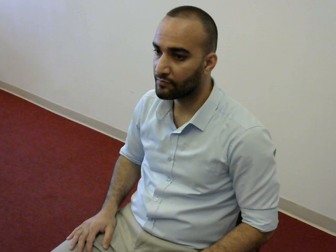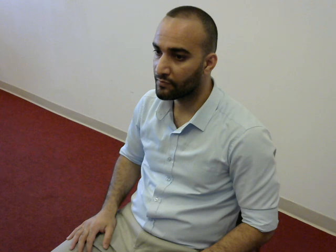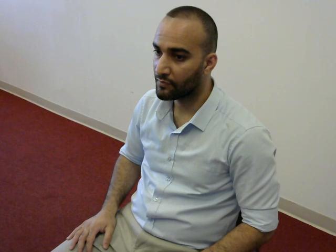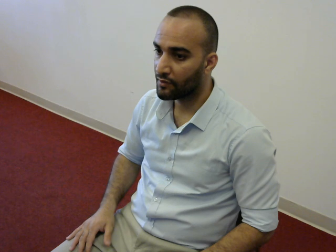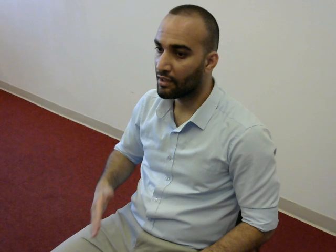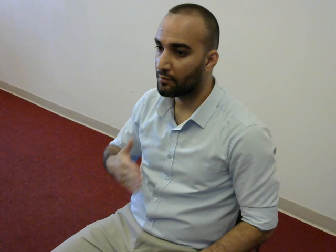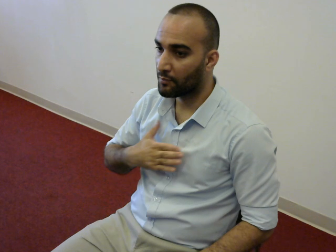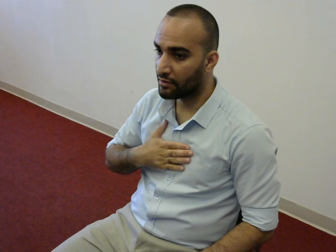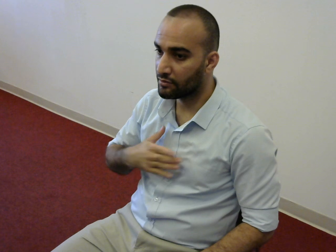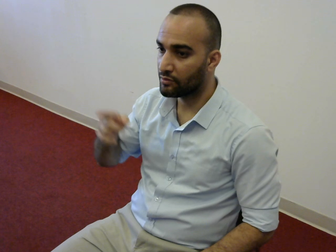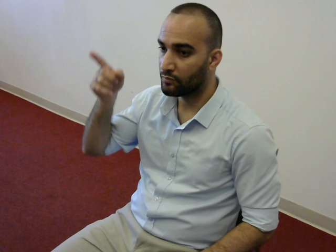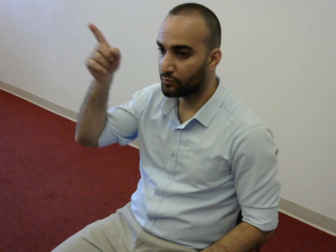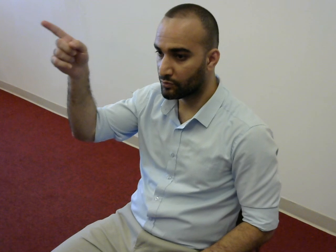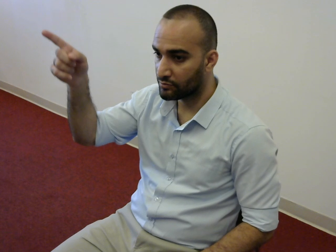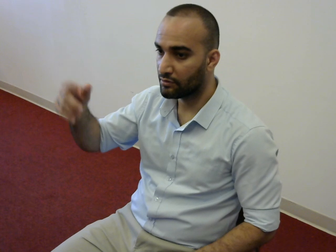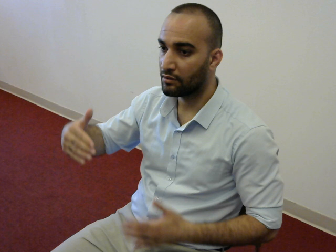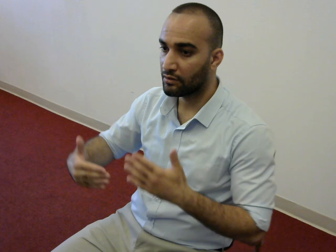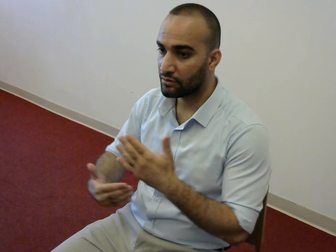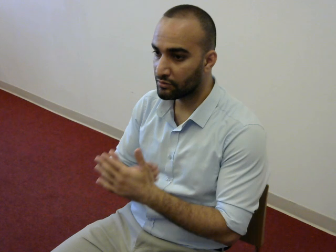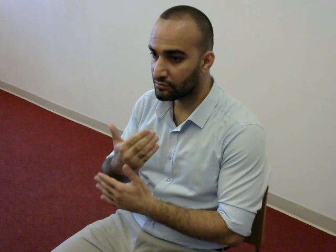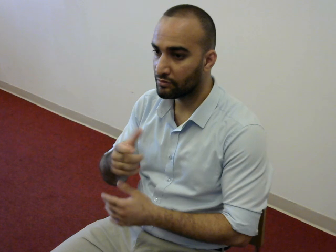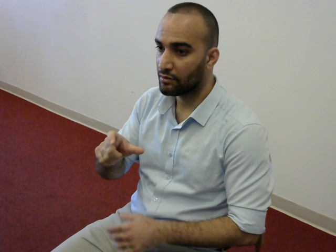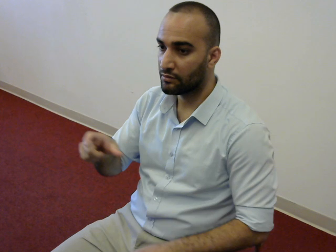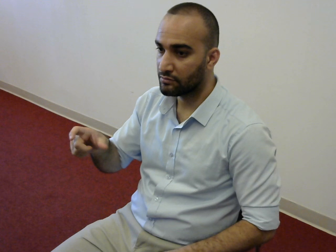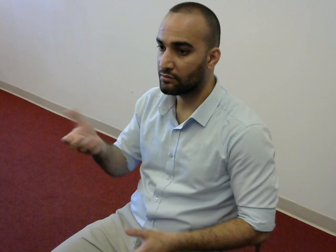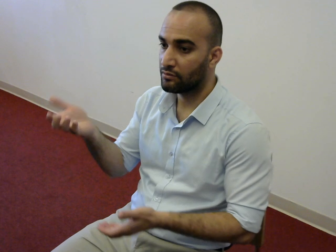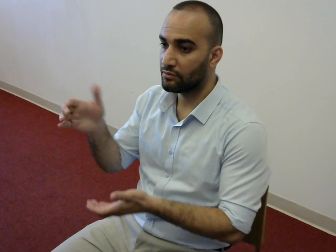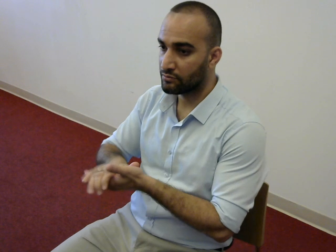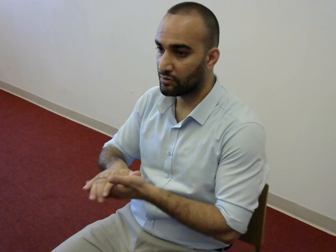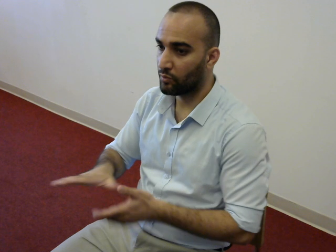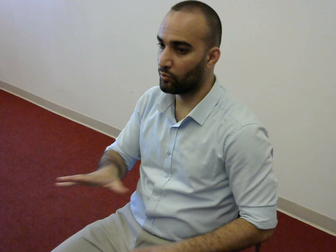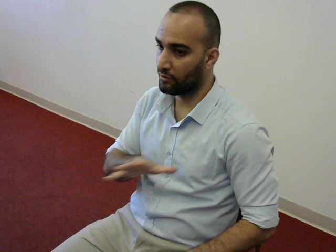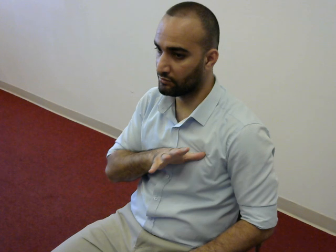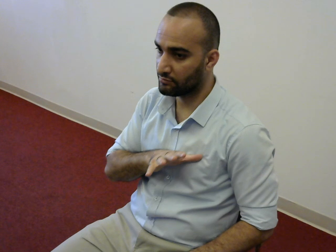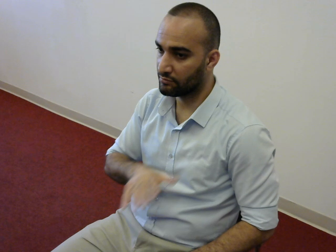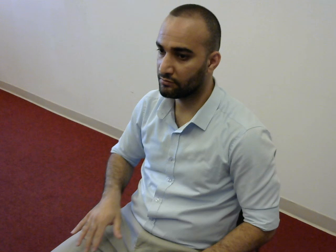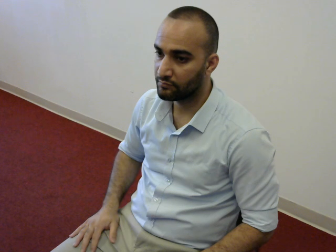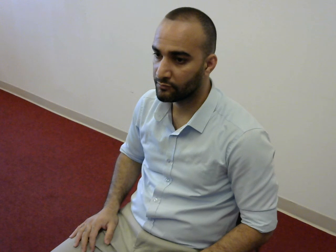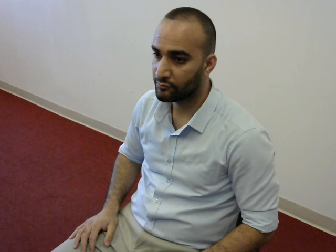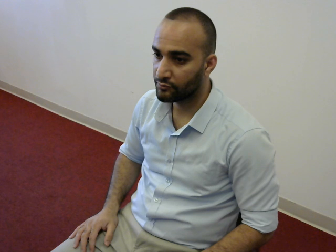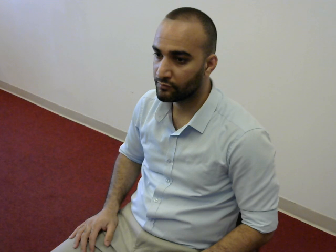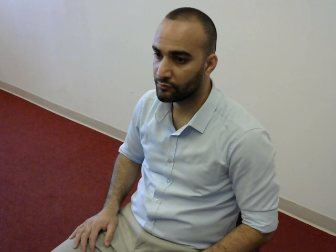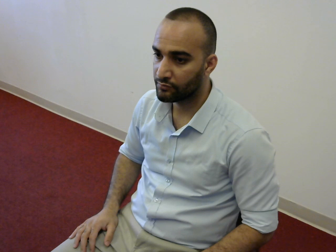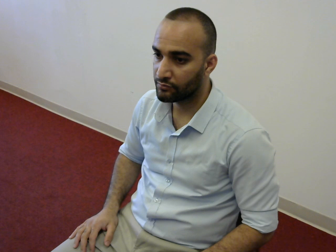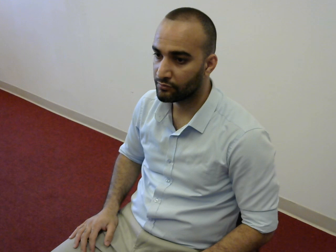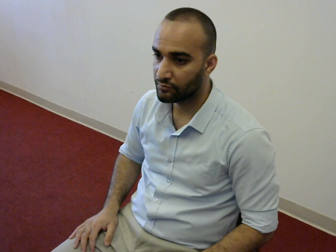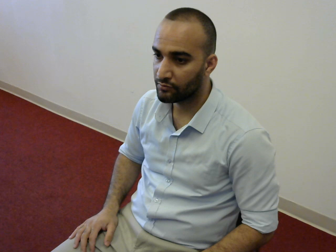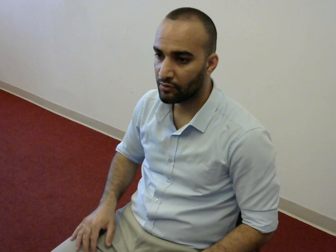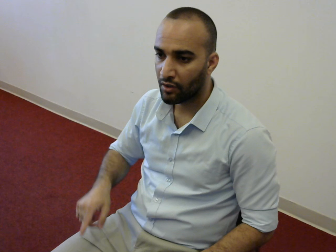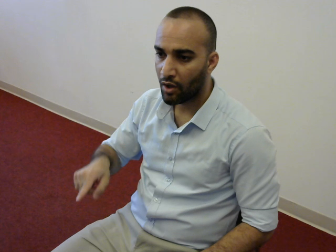Mən orda yeni insanlarla tanış oldum